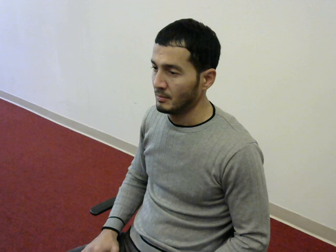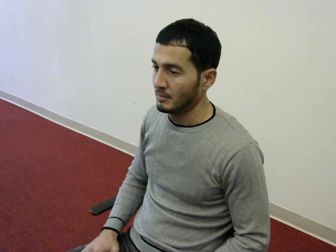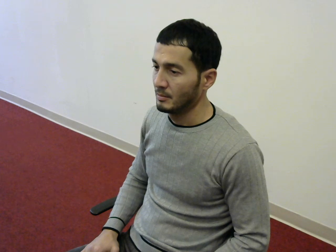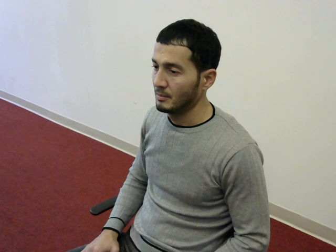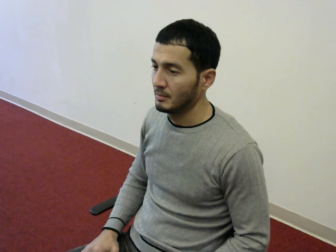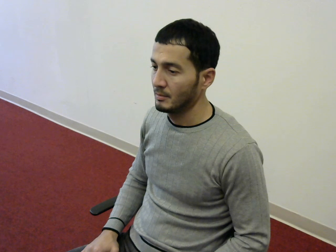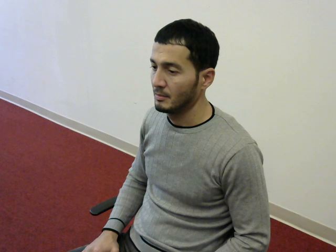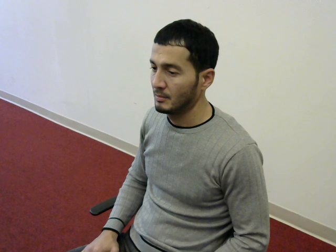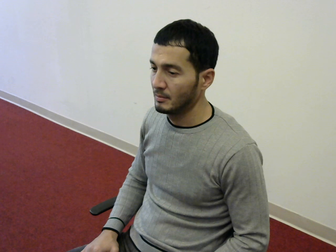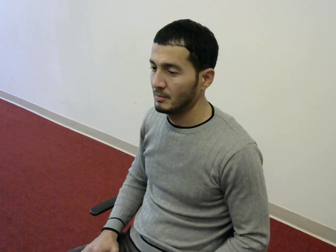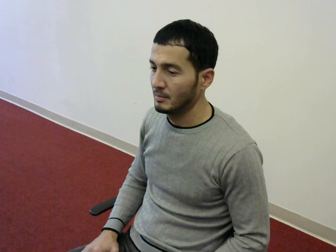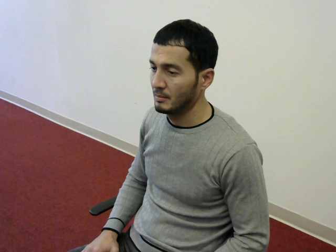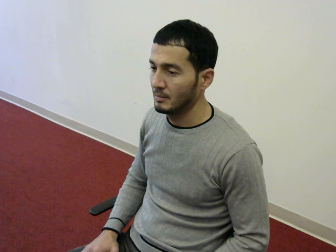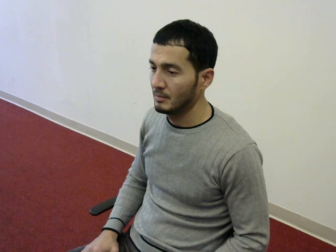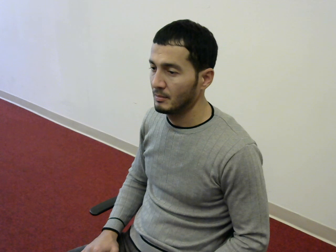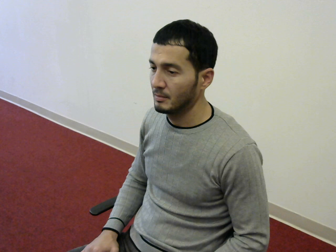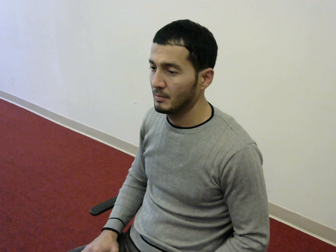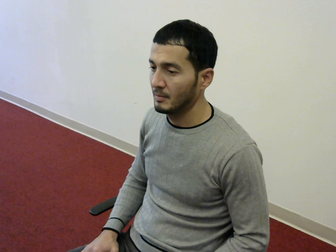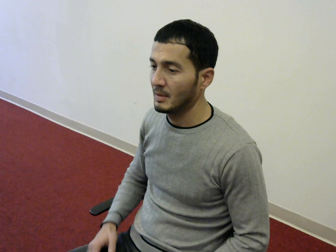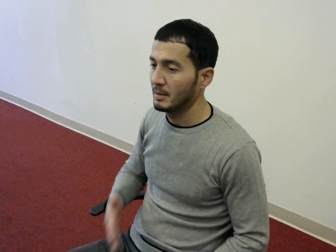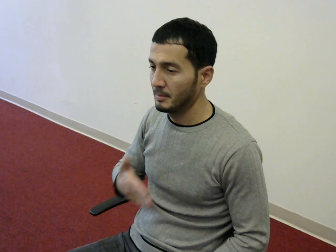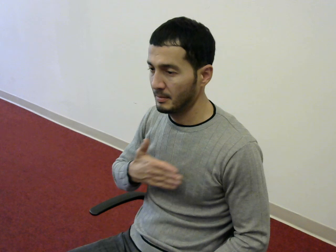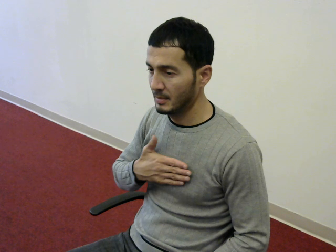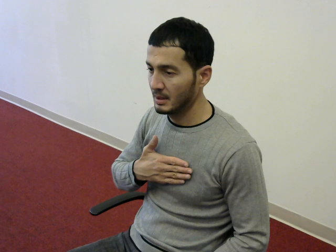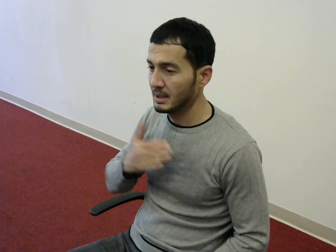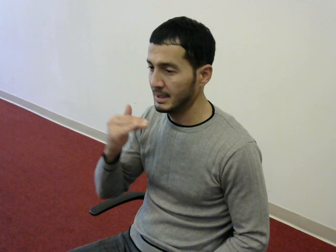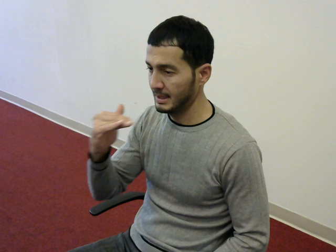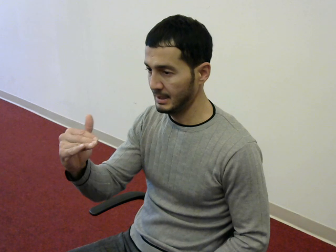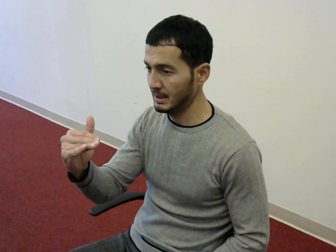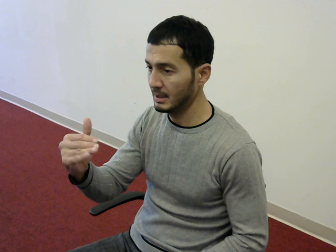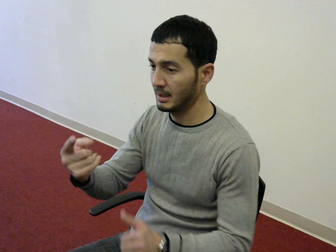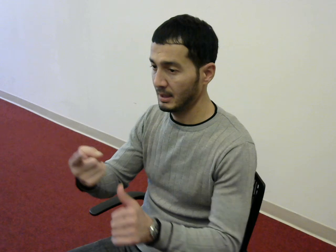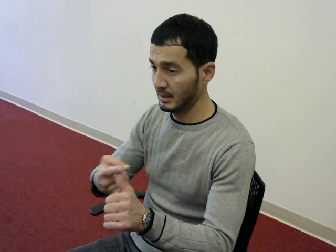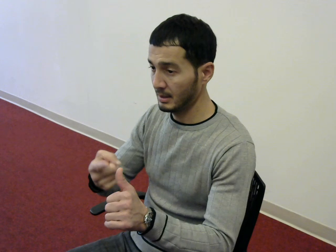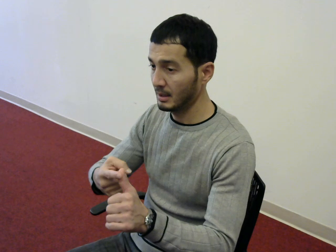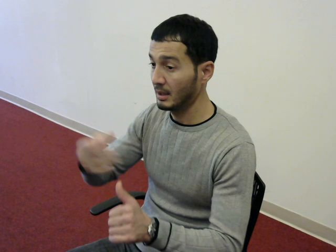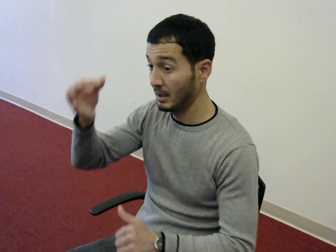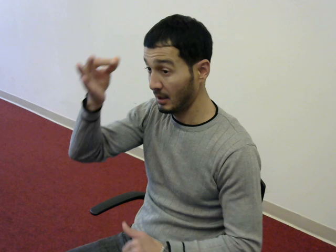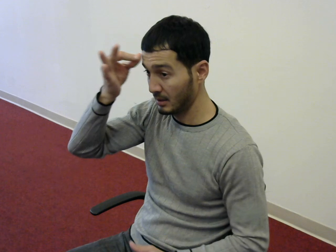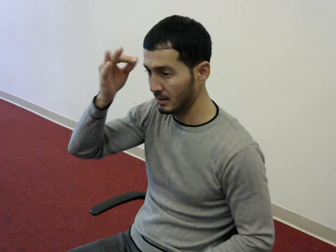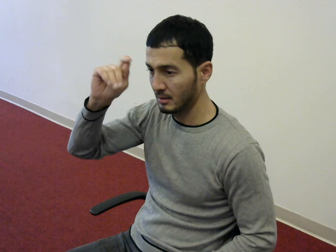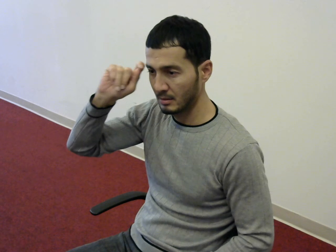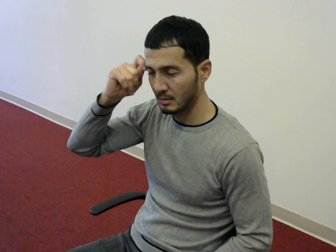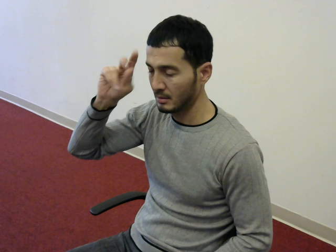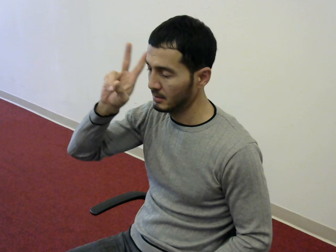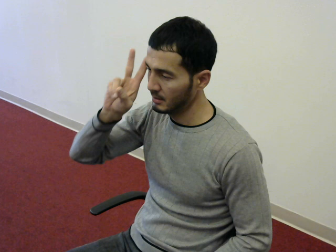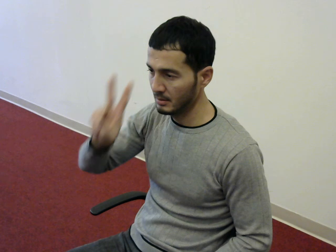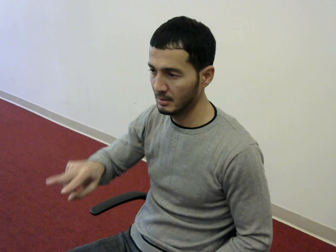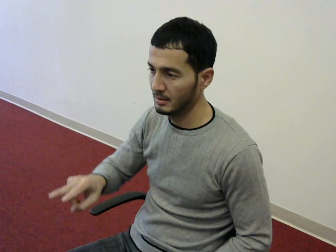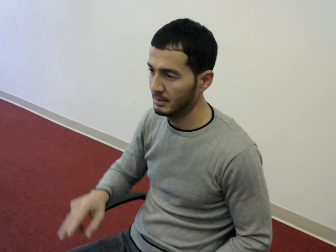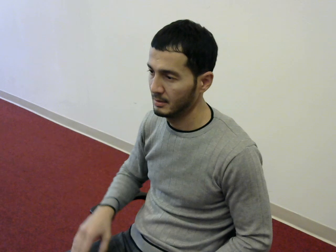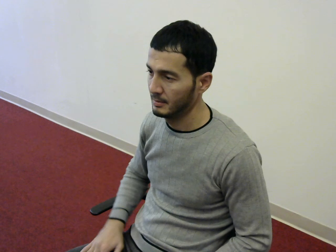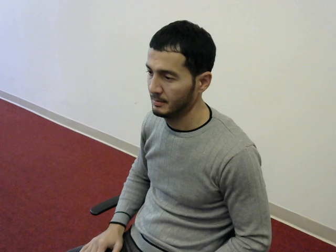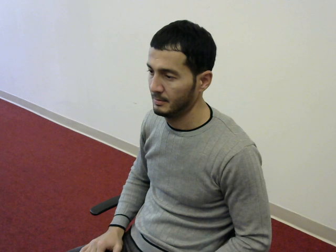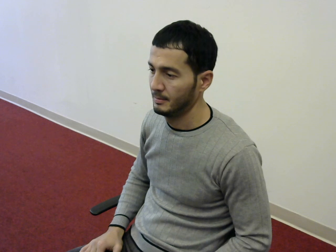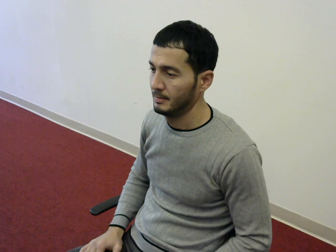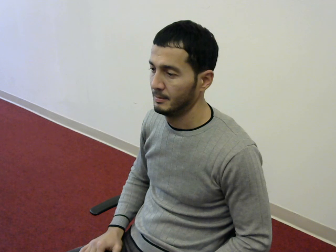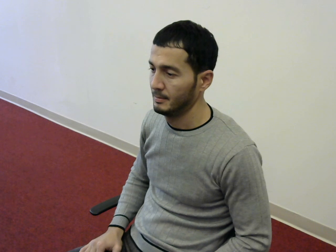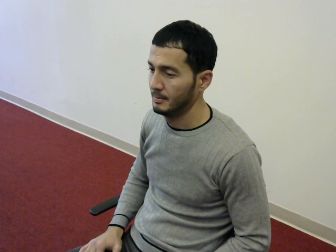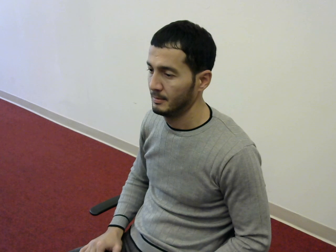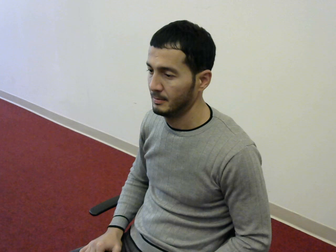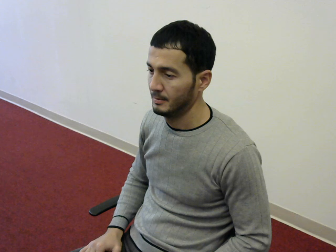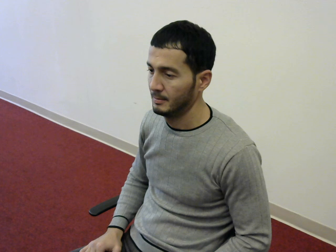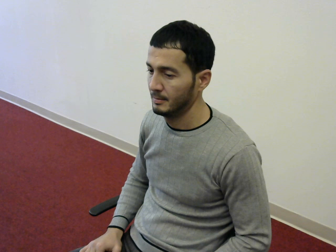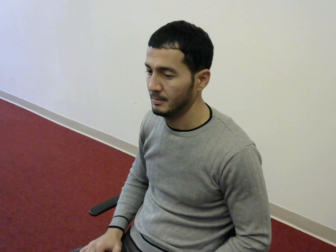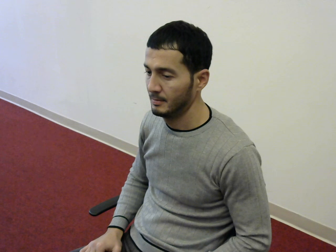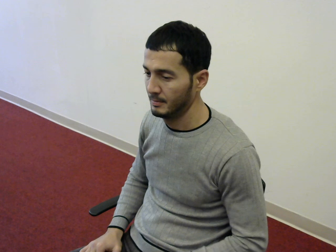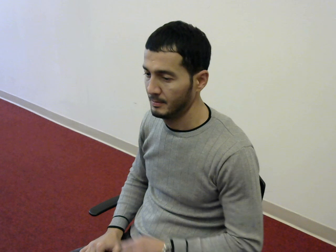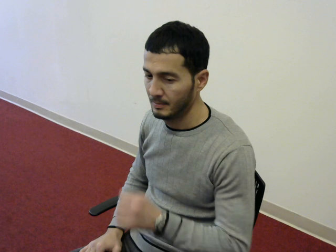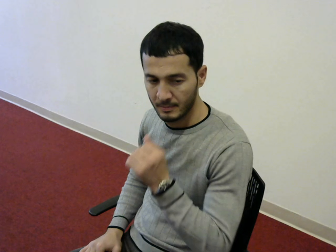Mən sənin adını yadımda saxlaya bilmirəm